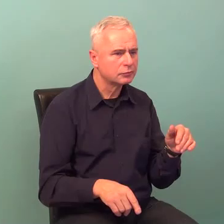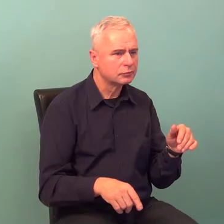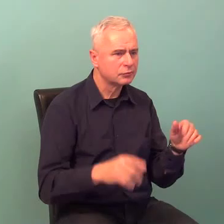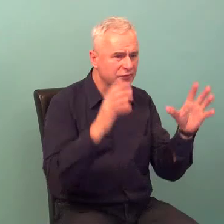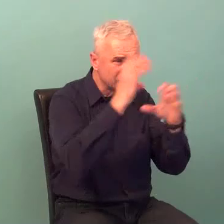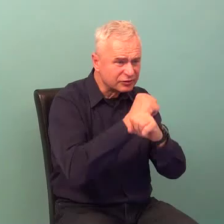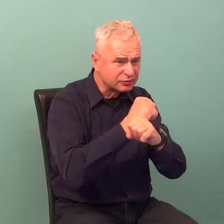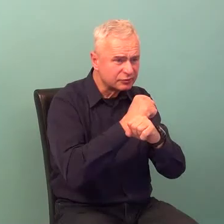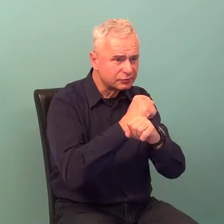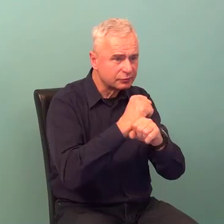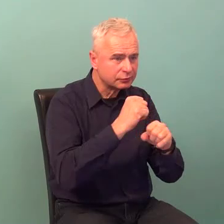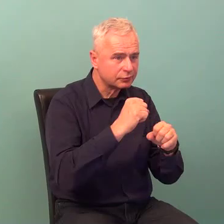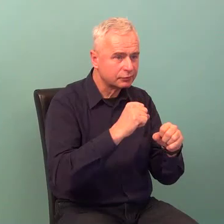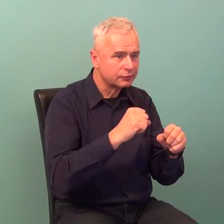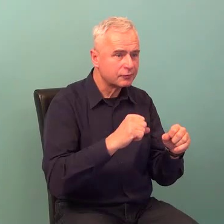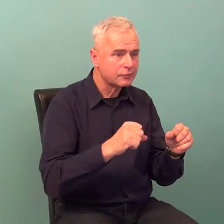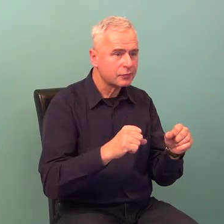Wieczorem?